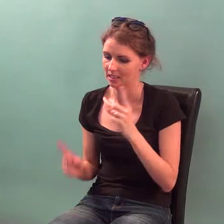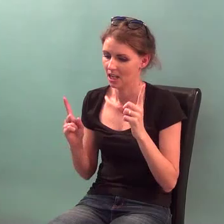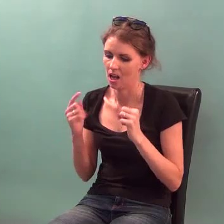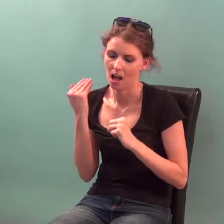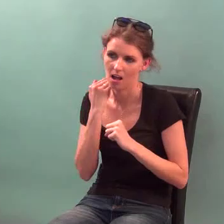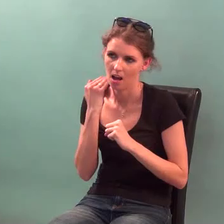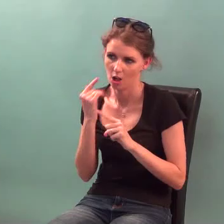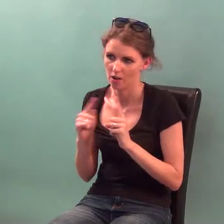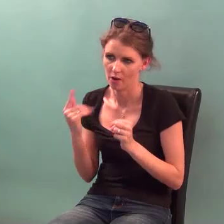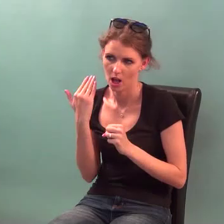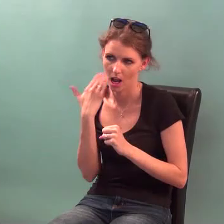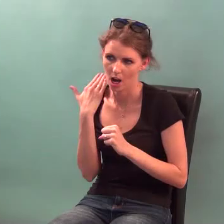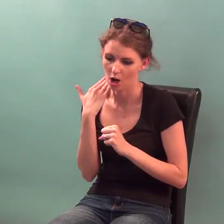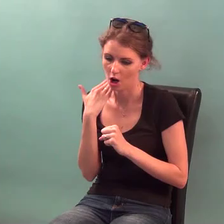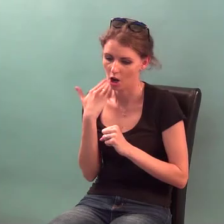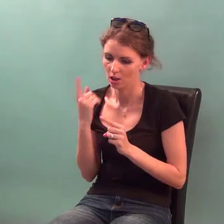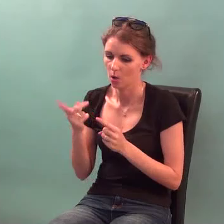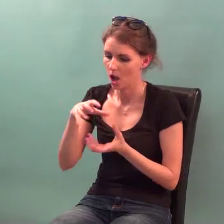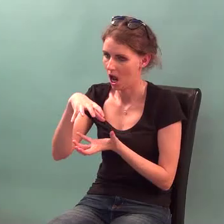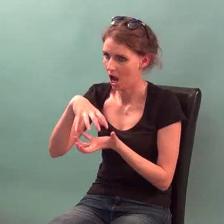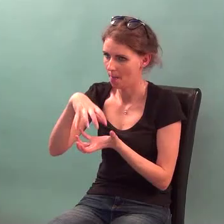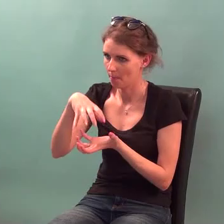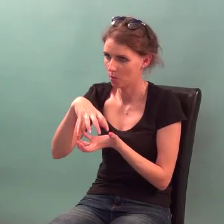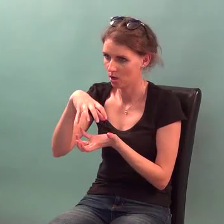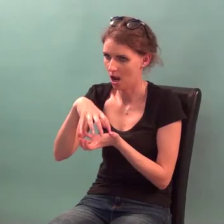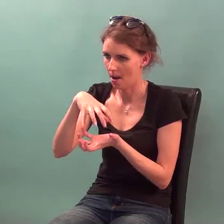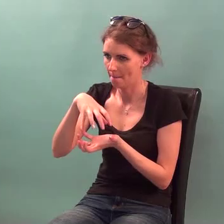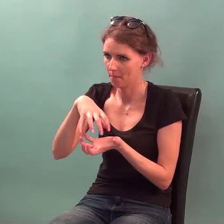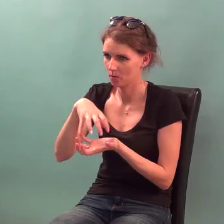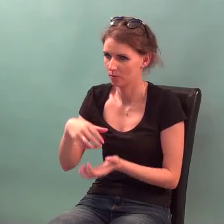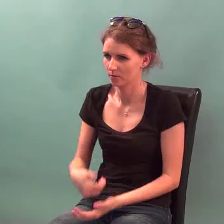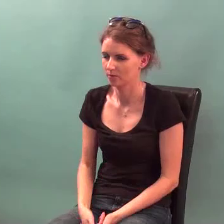Zakaz alkoholu, nie wolno, nie wolno też hamburgera.